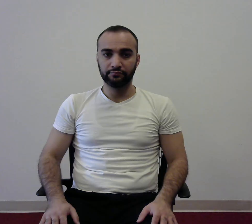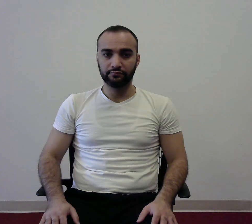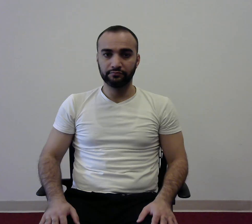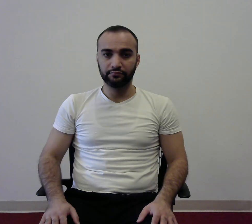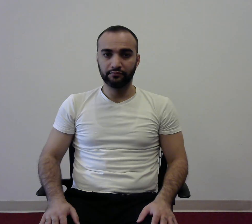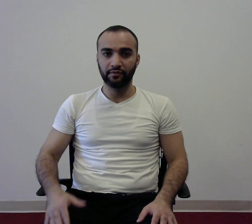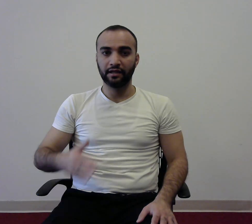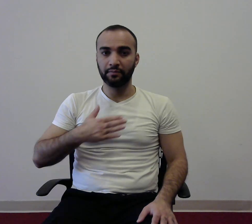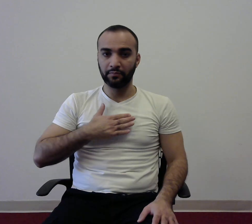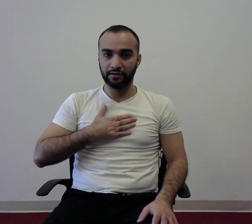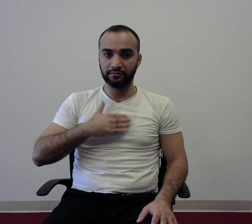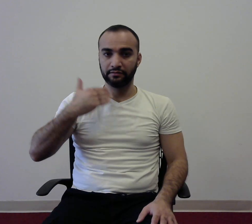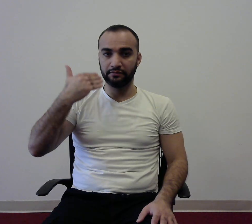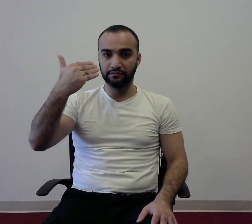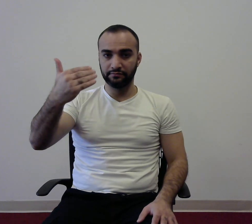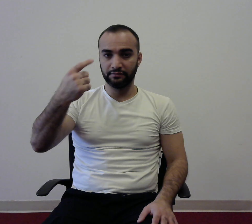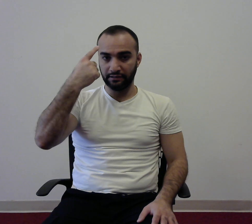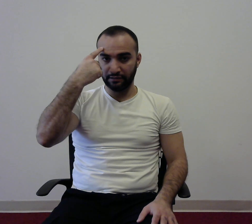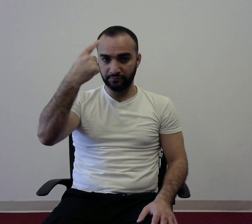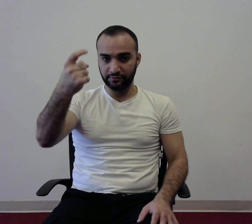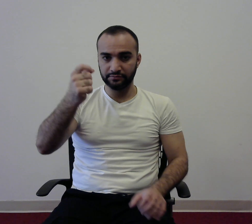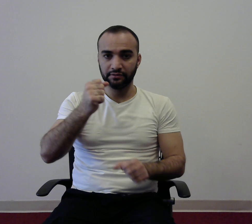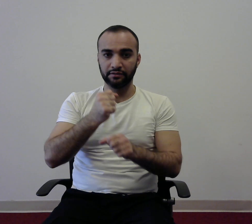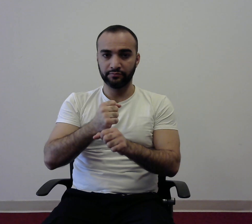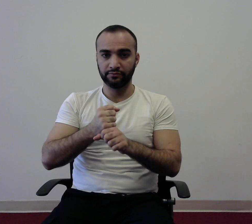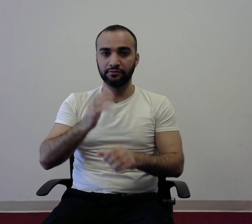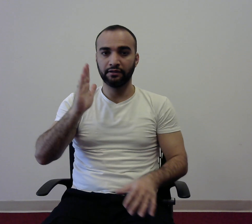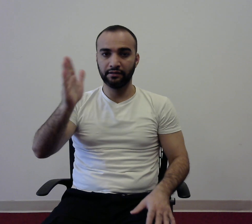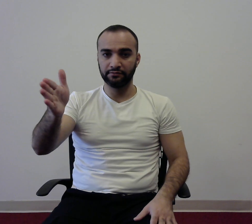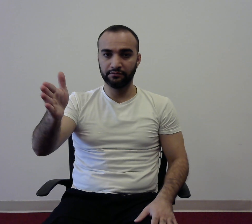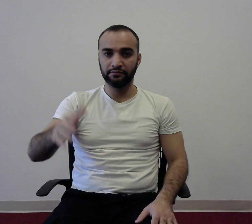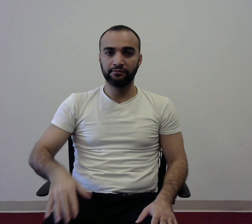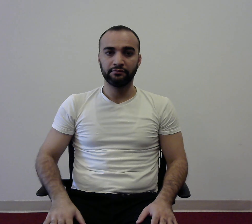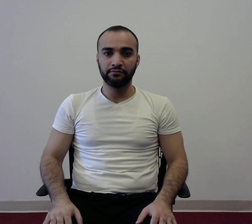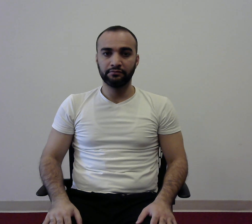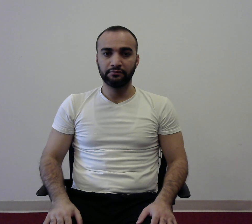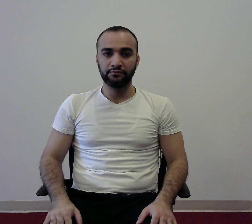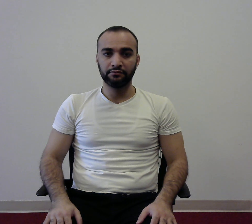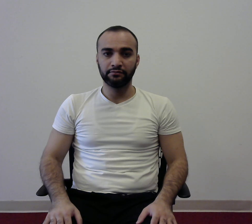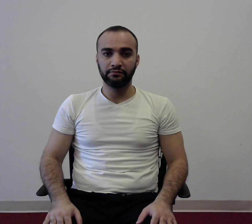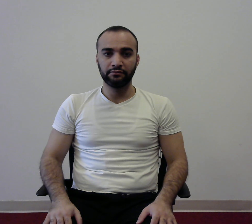Mən sizə xəbər edəcəyəm